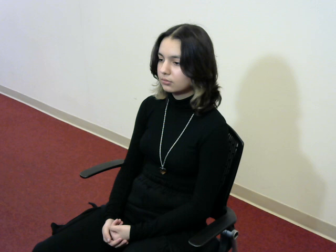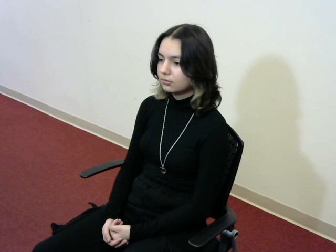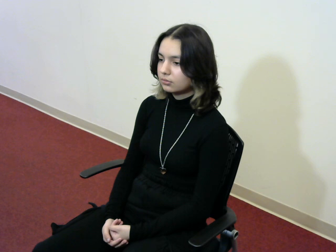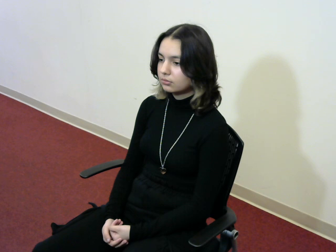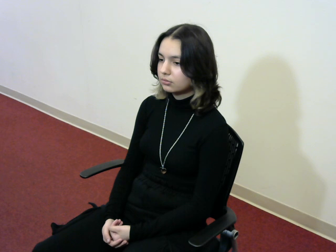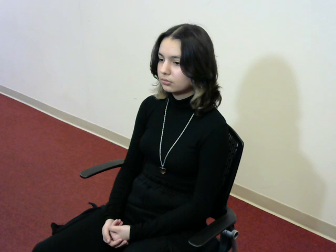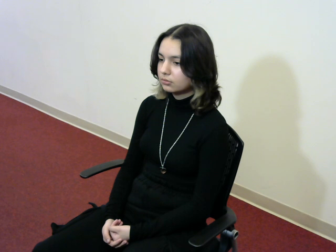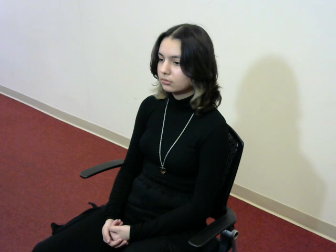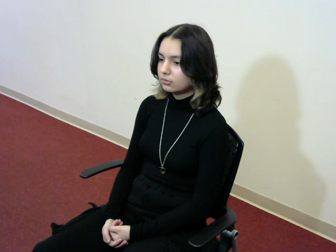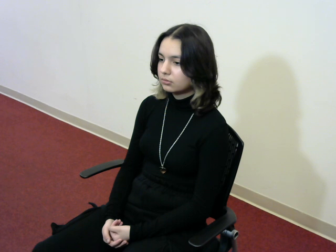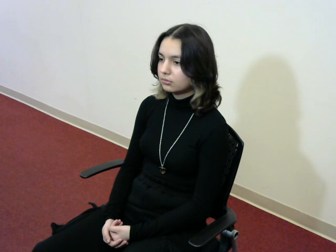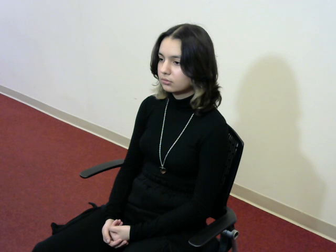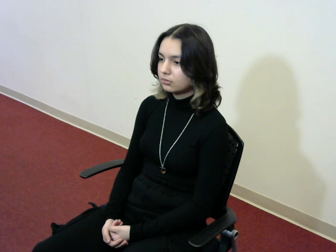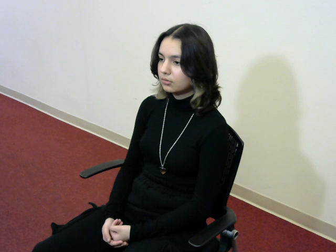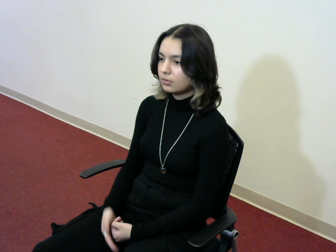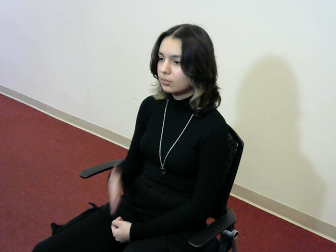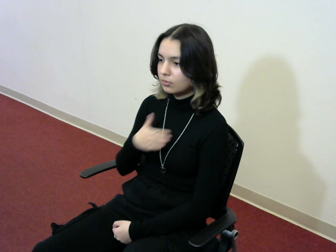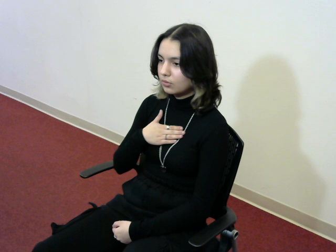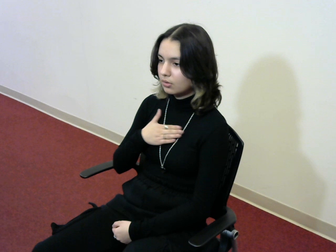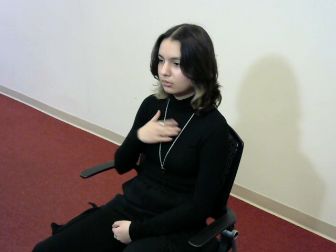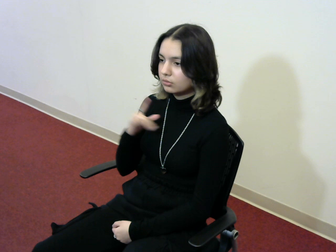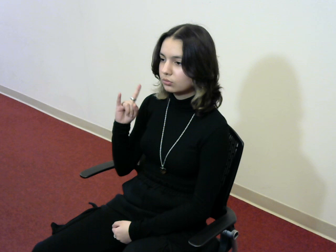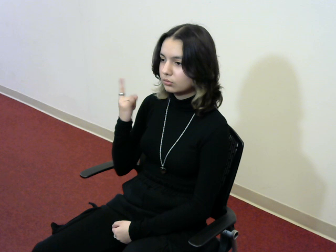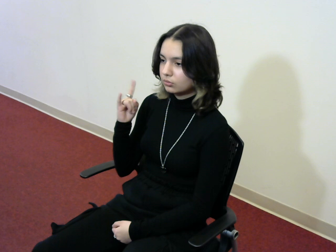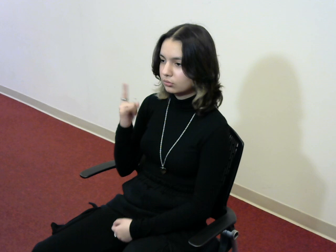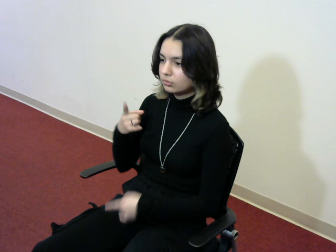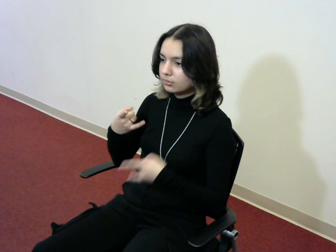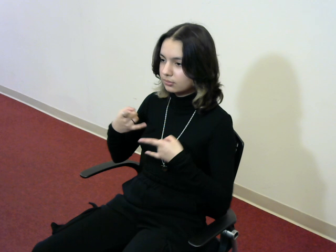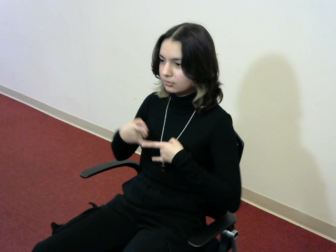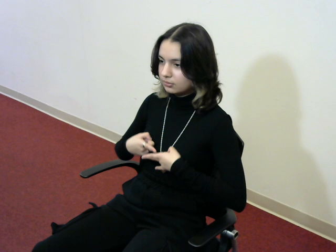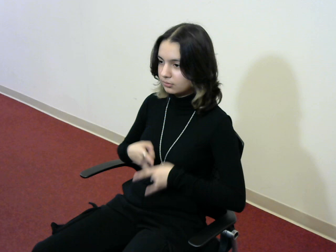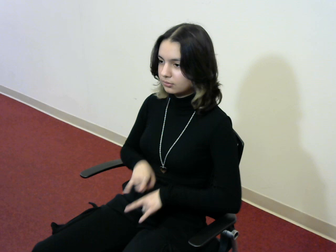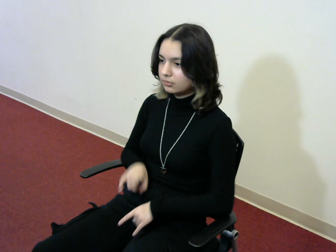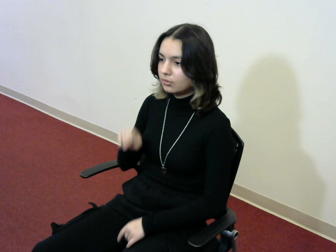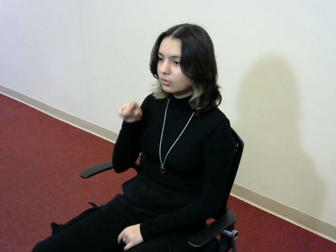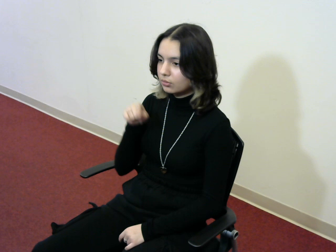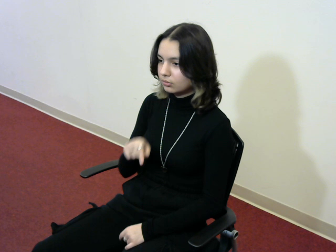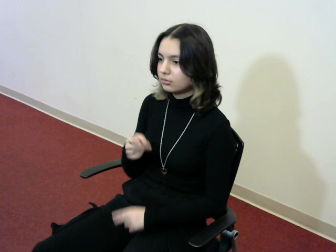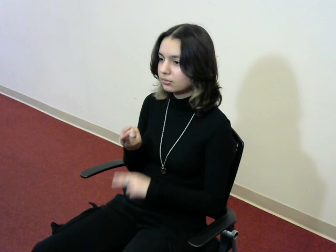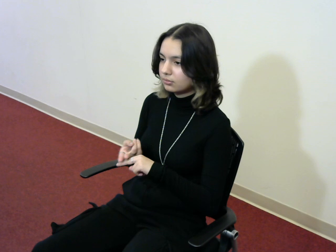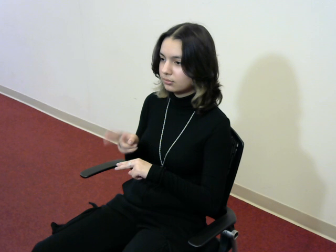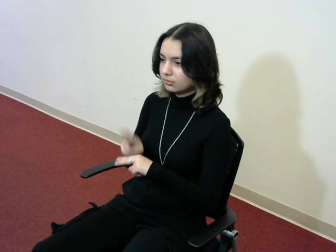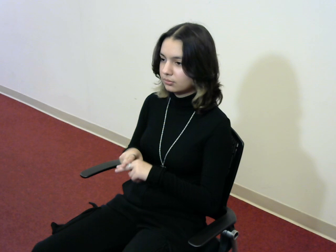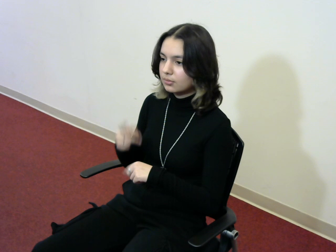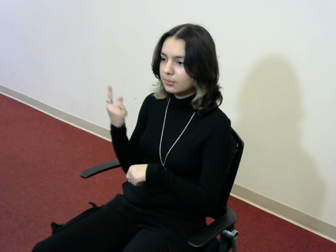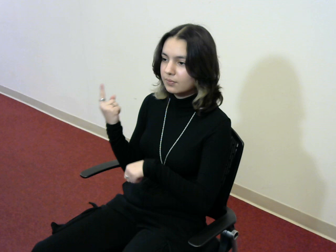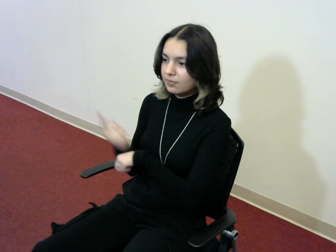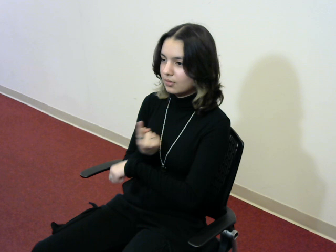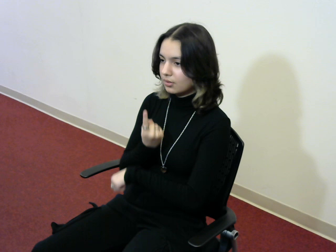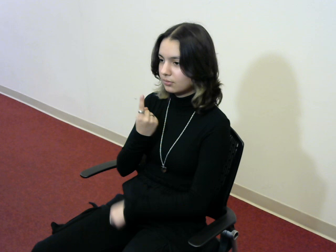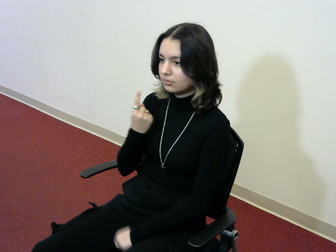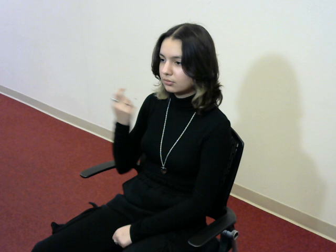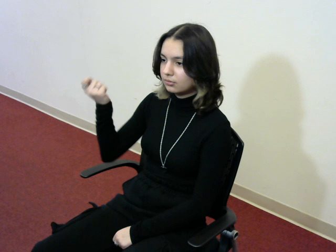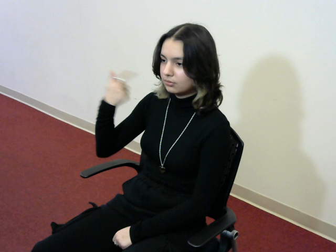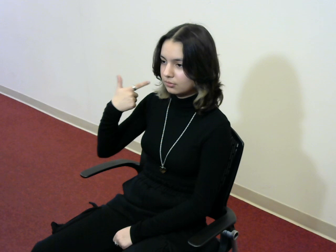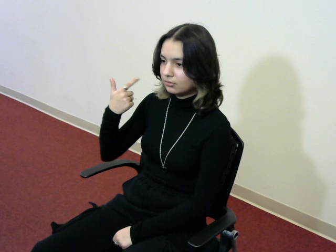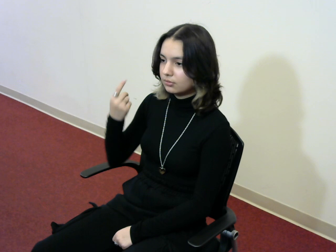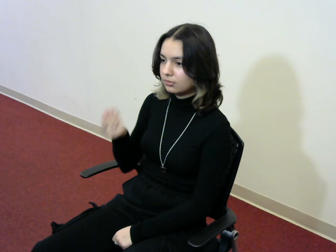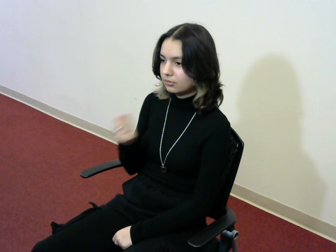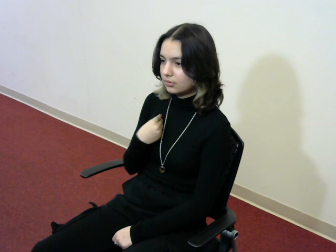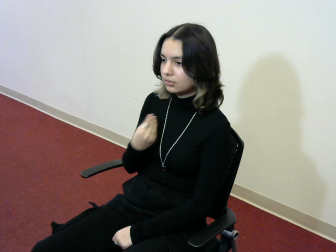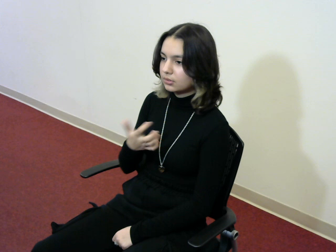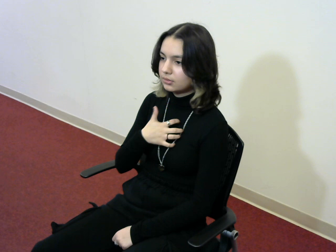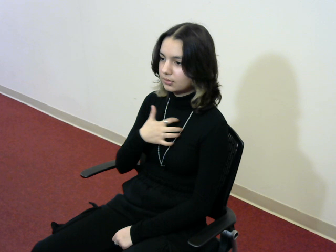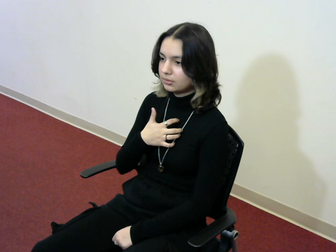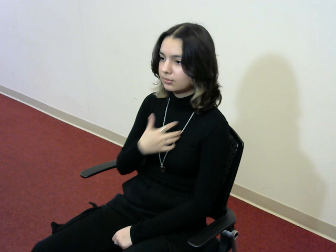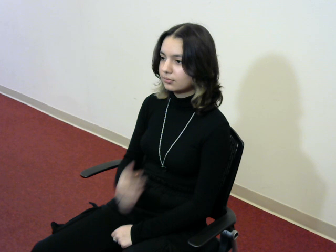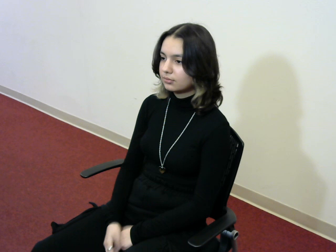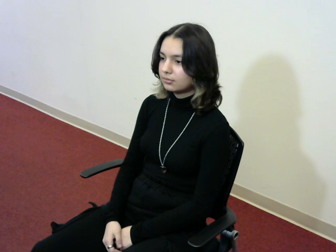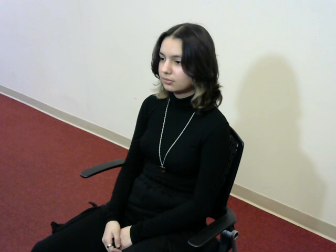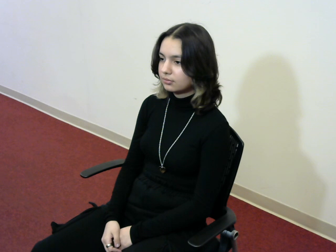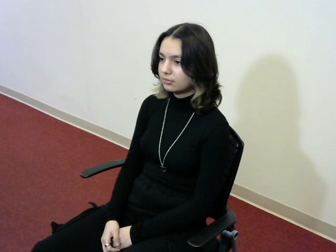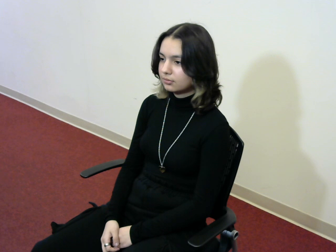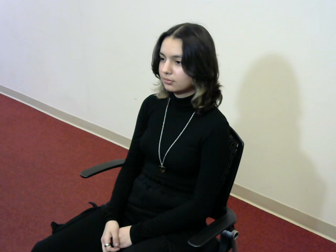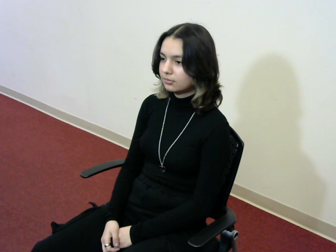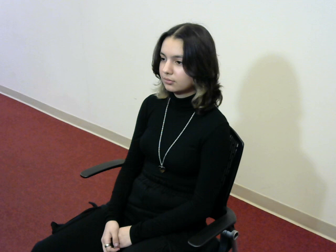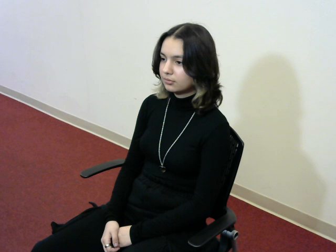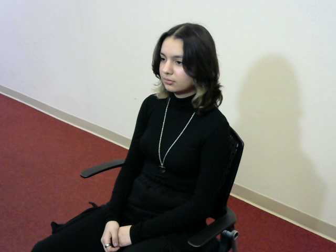Mənim uşağım anadan olub, ona görə birdəfəlik müavinət almaq istəyirəm